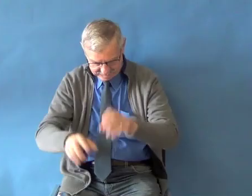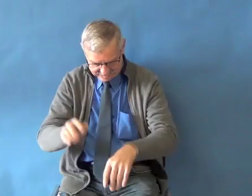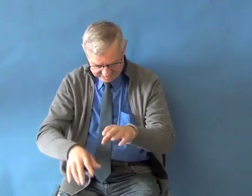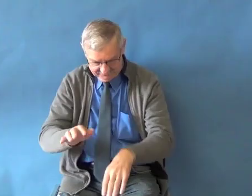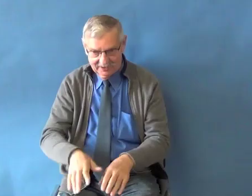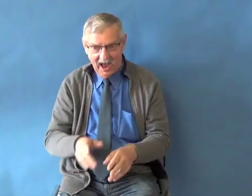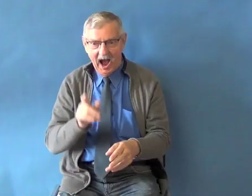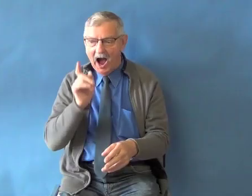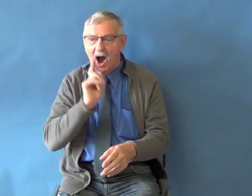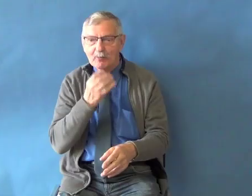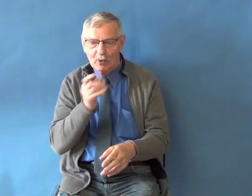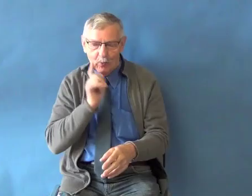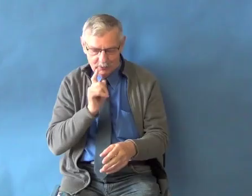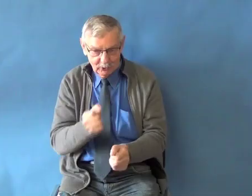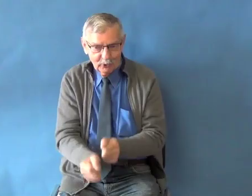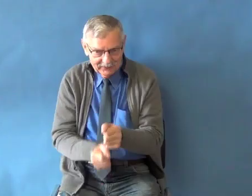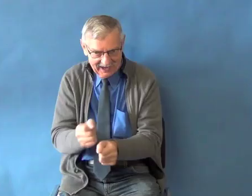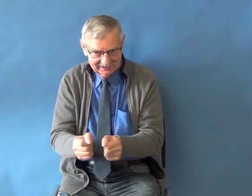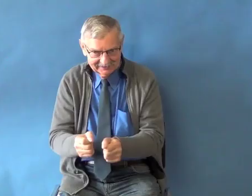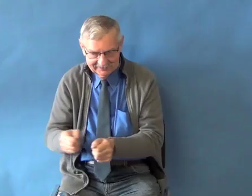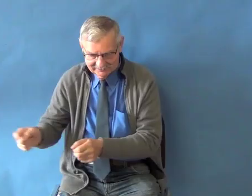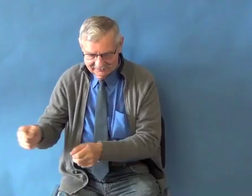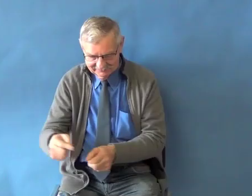A młody chłopak, przyjechał na rowerze, pod te kosze.